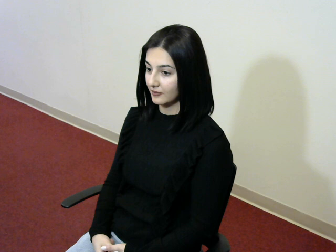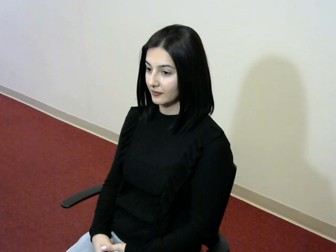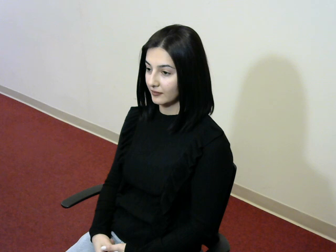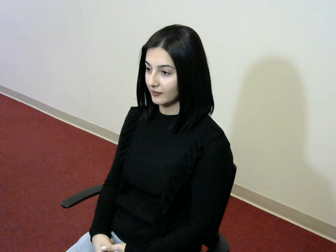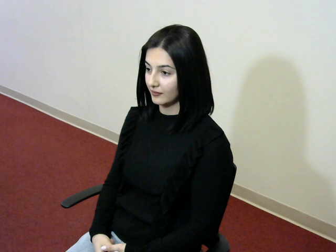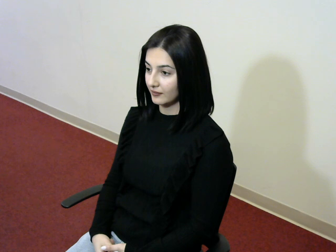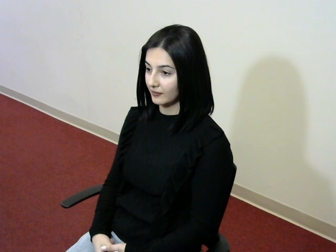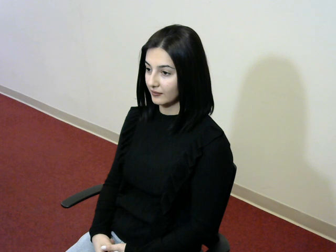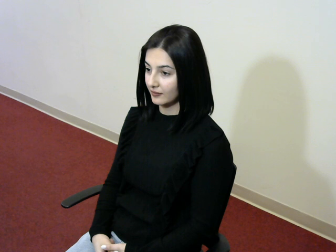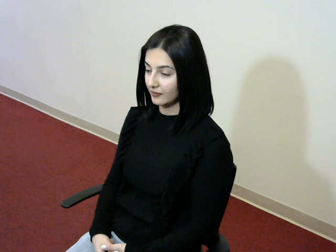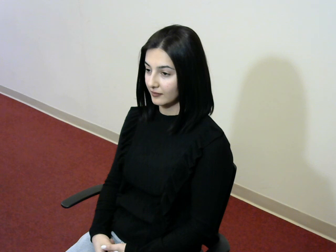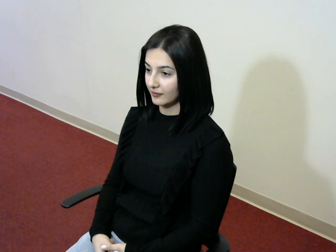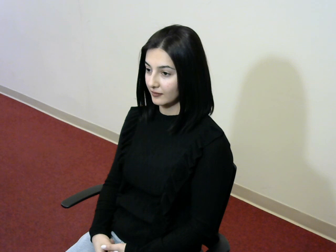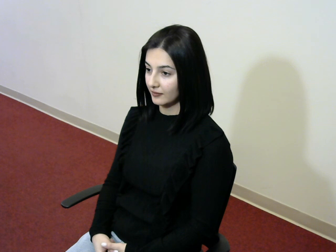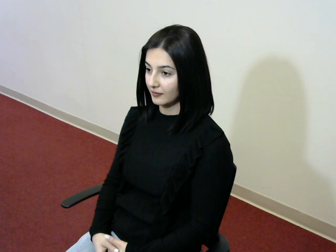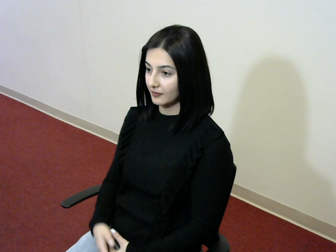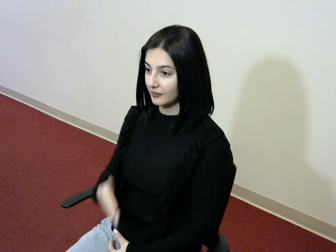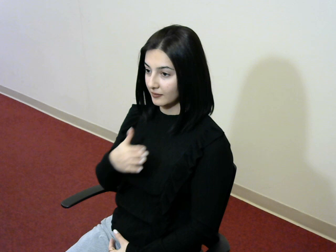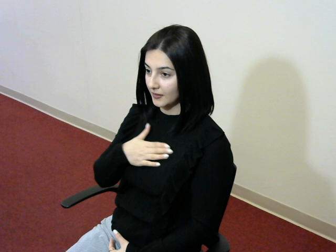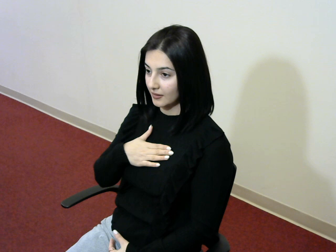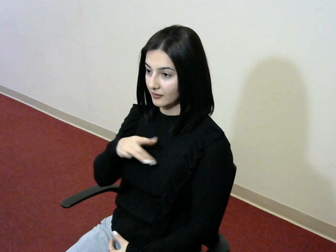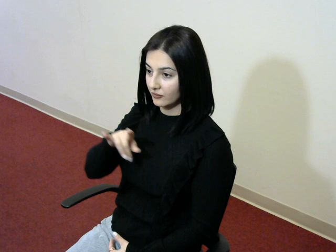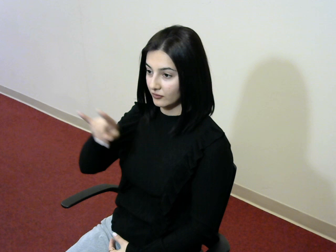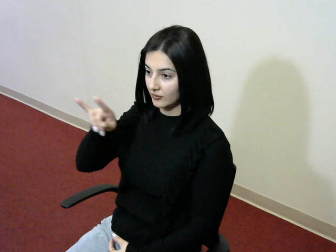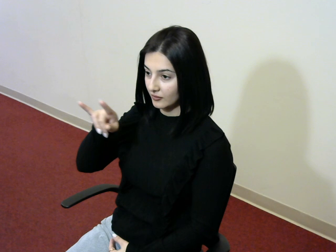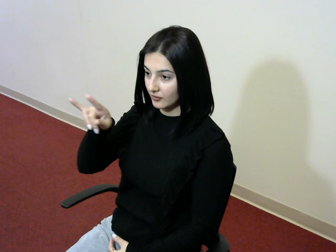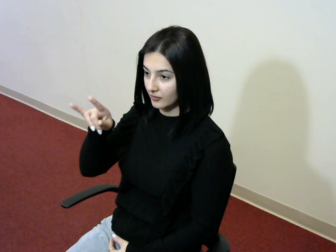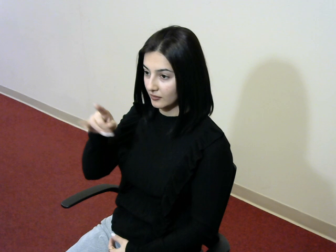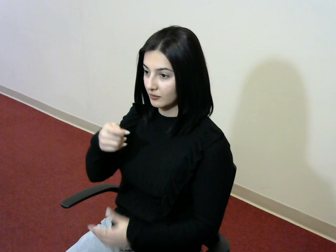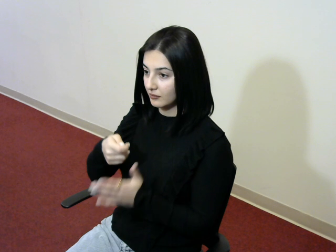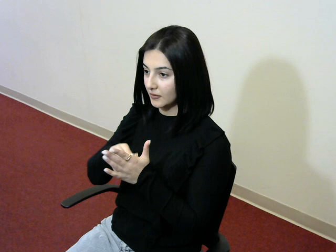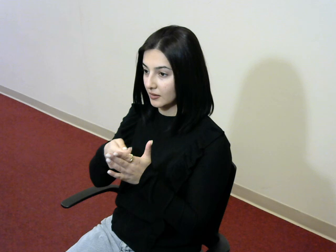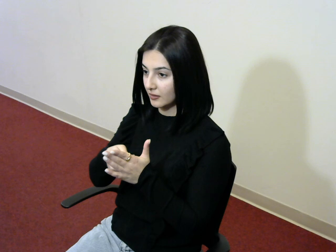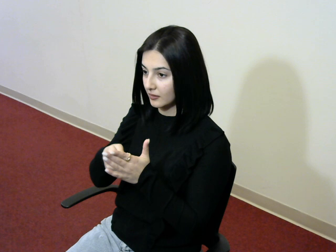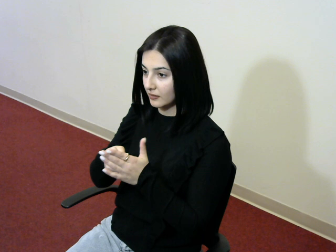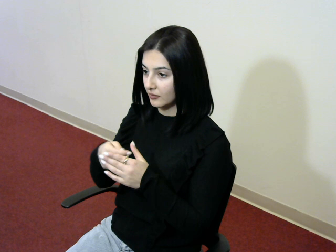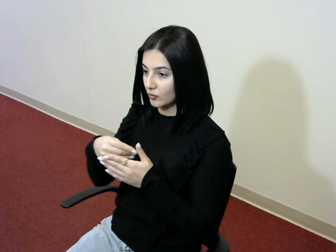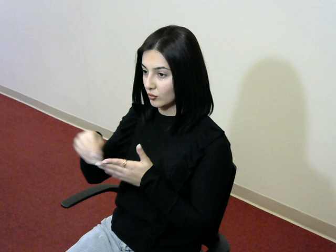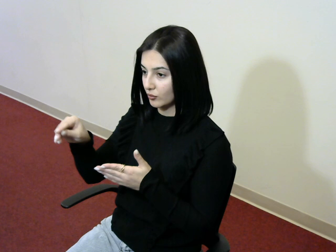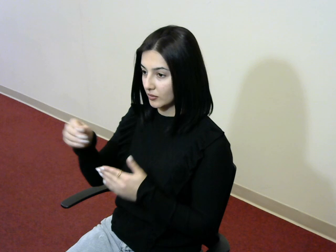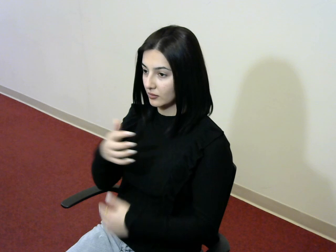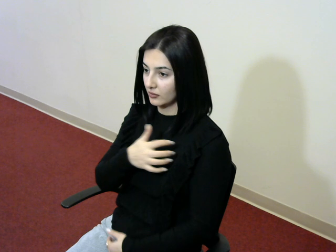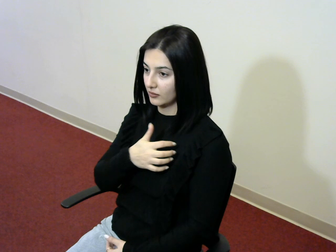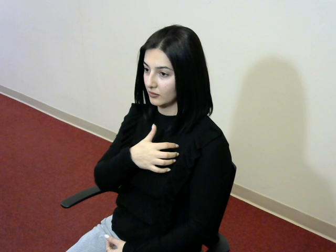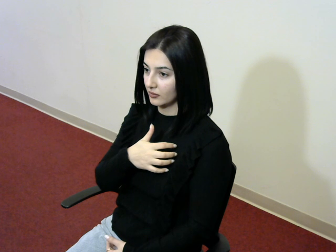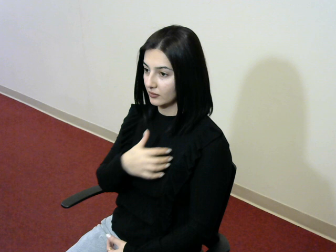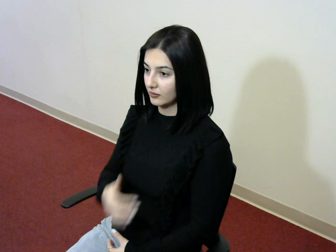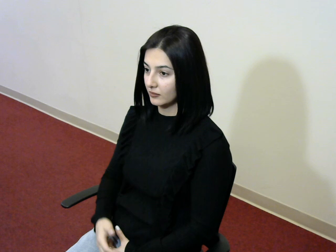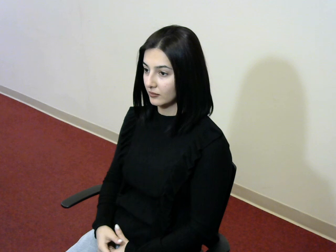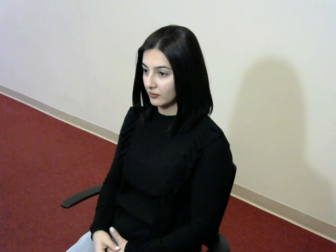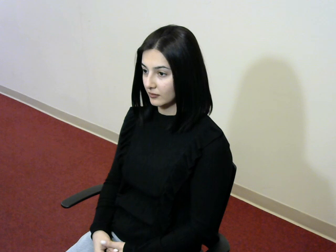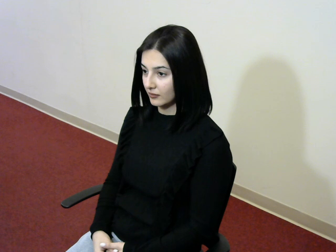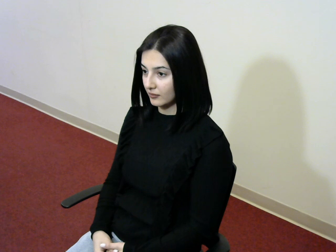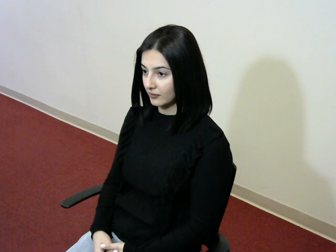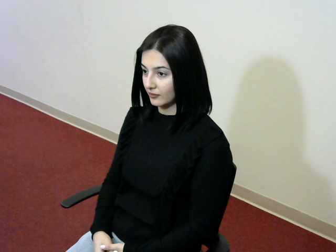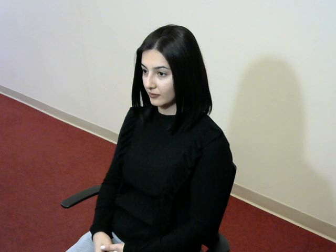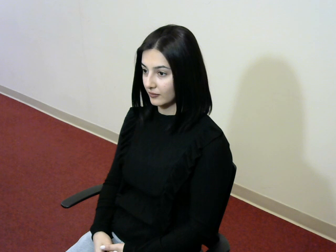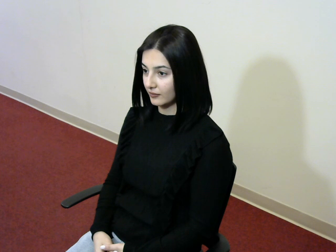Mən təyyarə bileti almaq istəyirəm